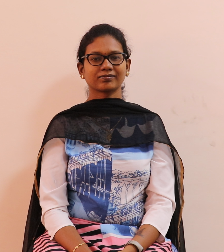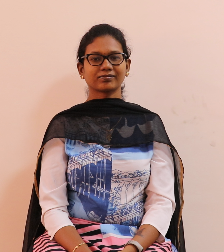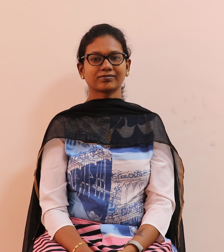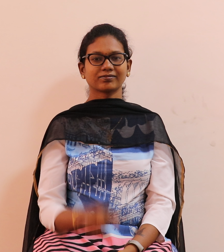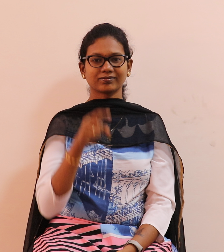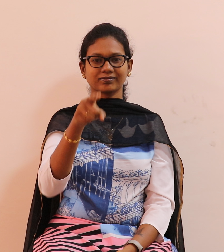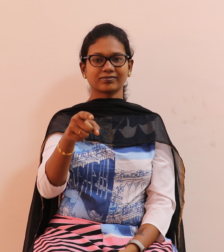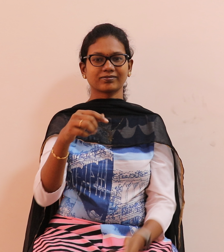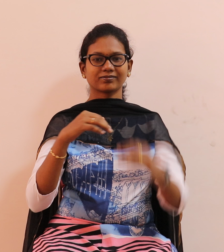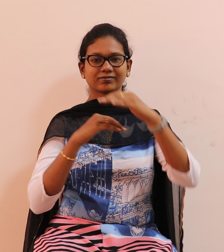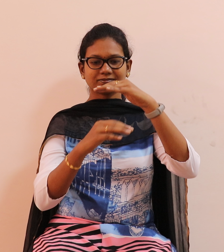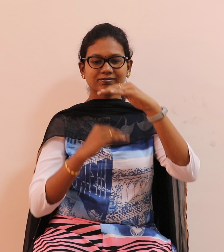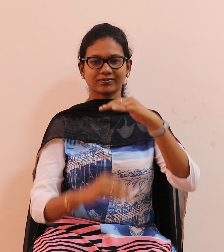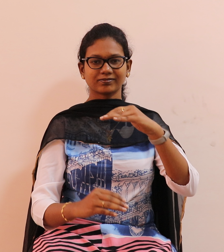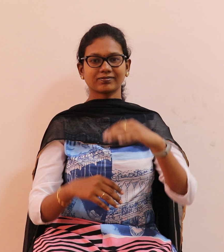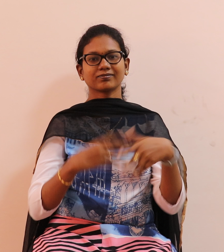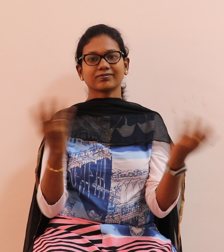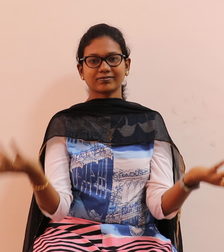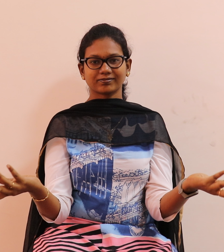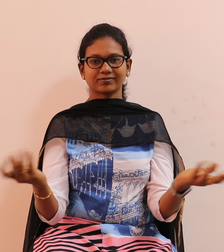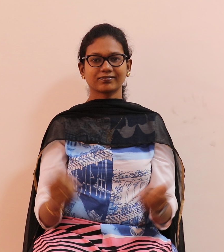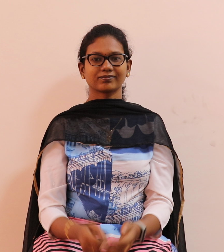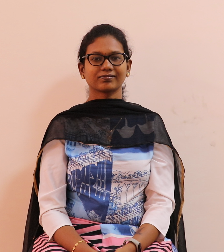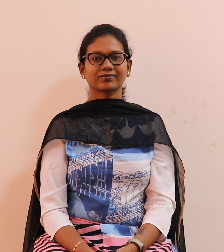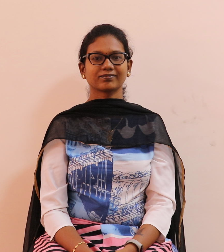do you need something